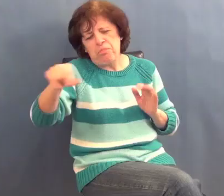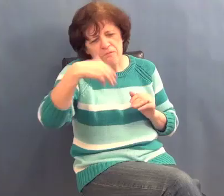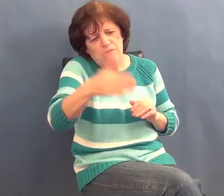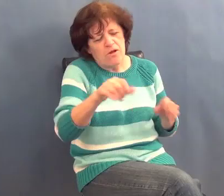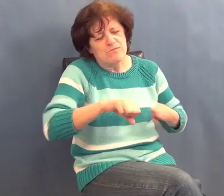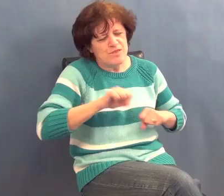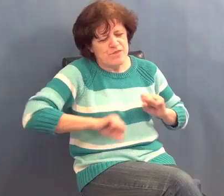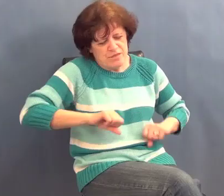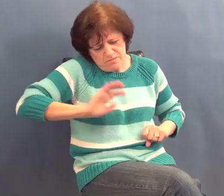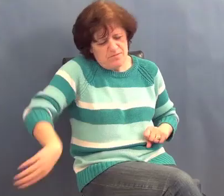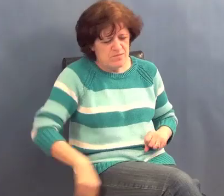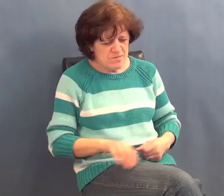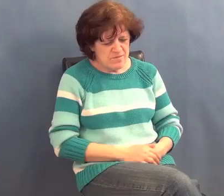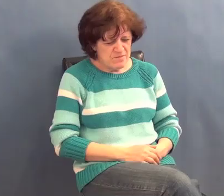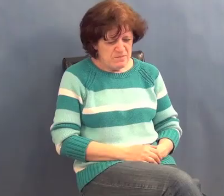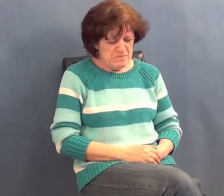Lepiej na tym starym torze dać poćwiczyć.